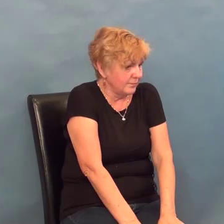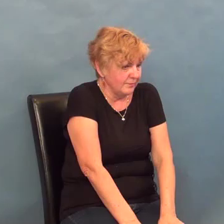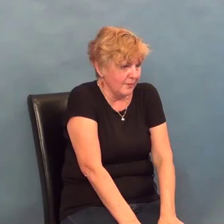Nie.